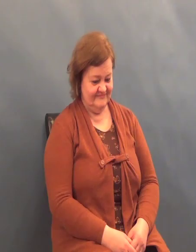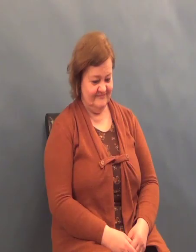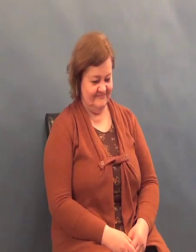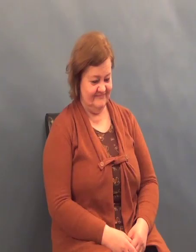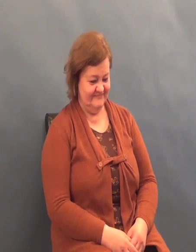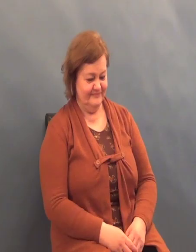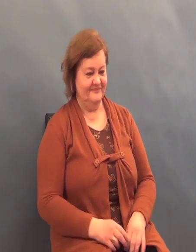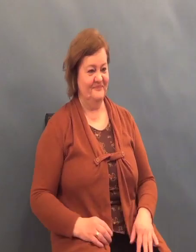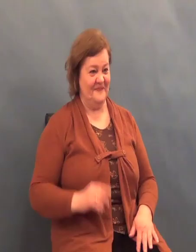Poczekaj.